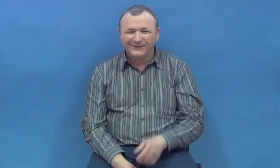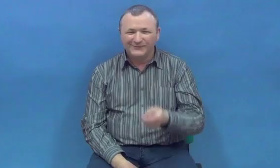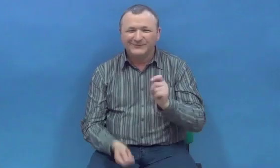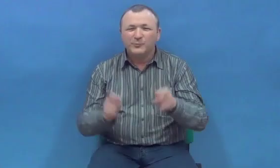Grało.